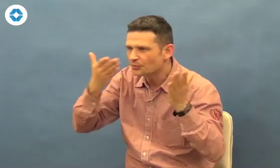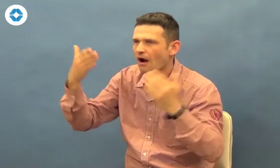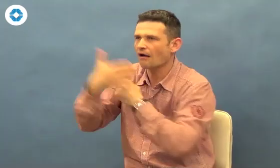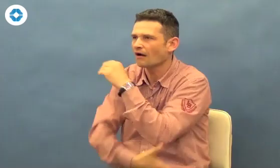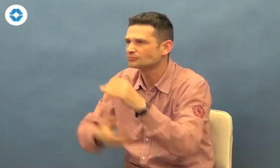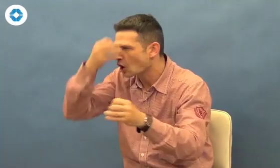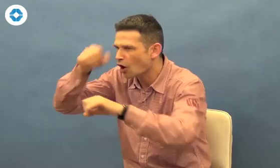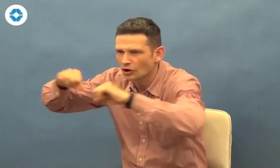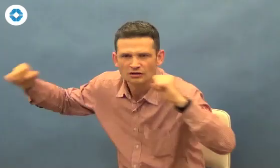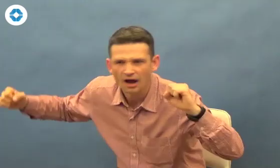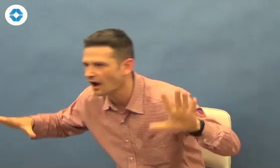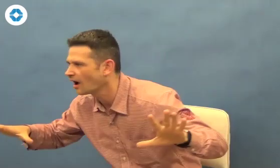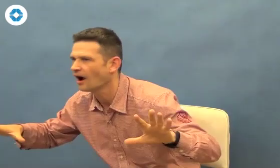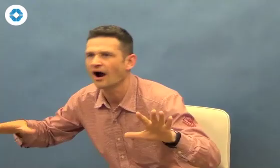Na końcu otwierają okno i wyglądają przez nie.